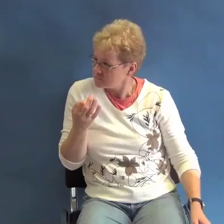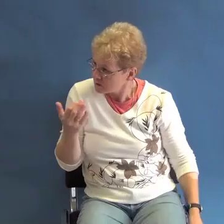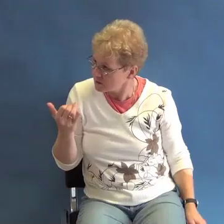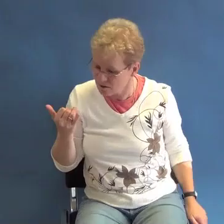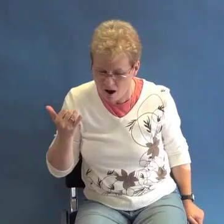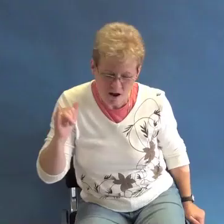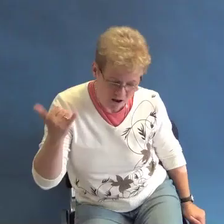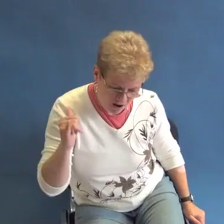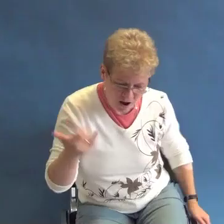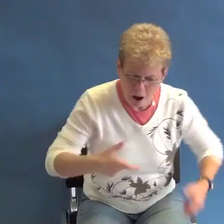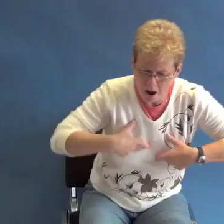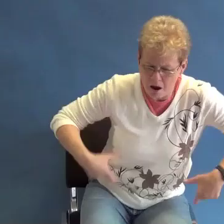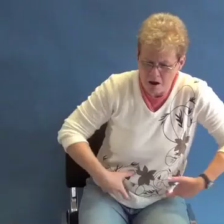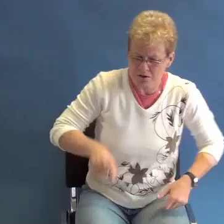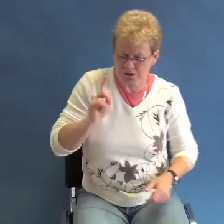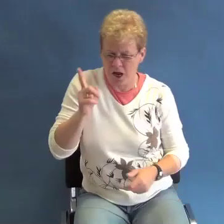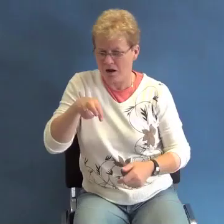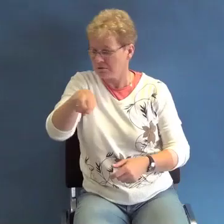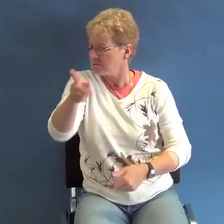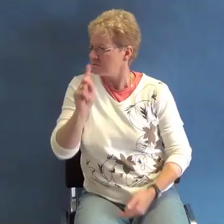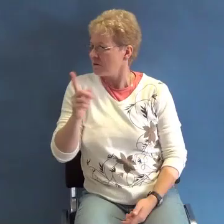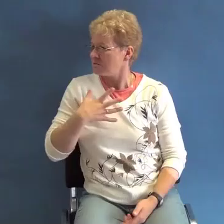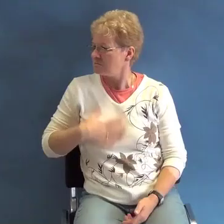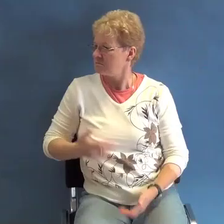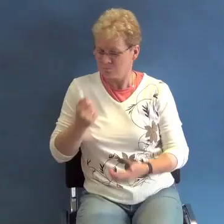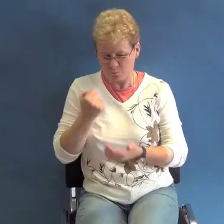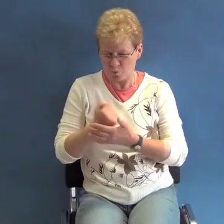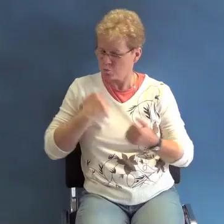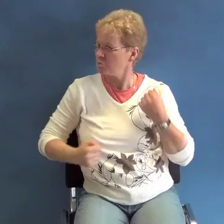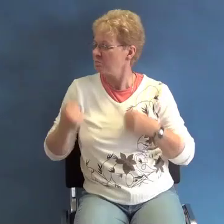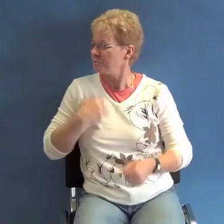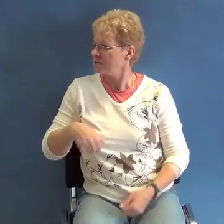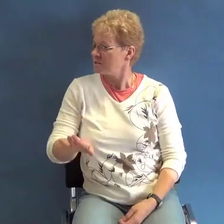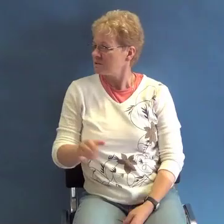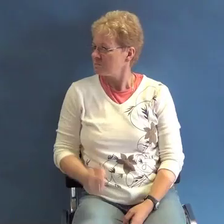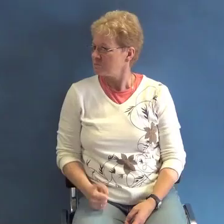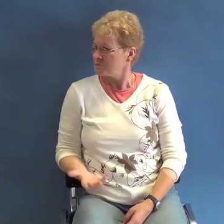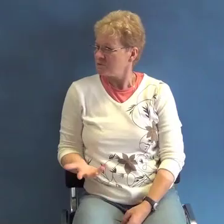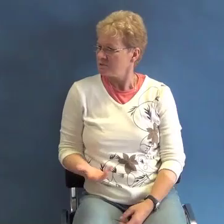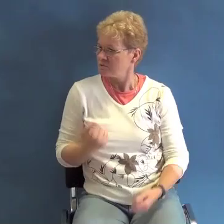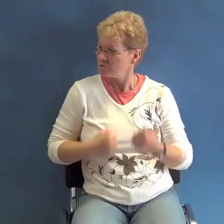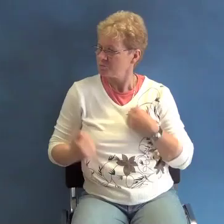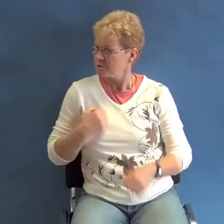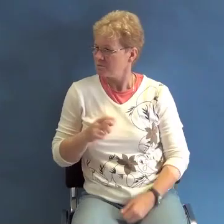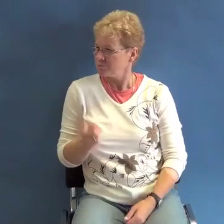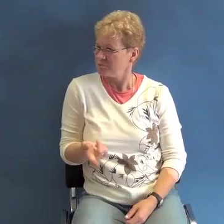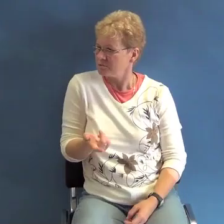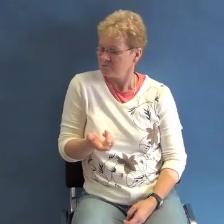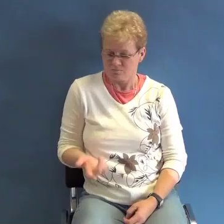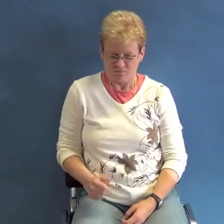Tak, tak, zakaz wejścia w kostiumie, trzeba być normalnie ubranym...musisz być ubrany.